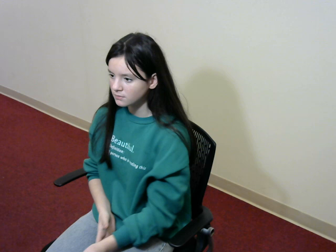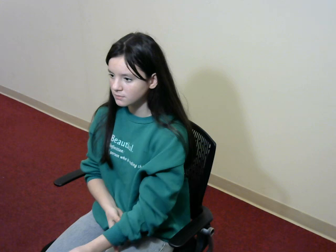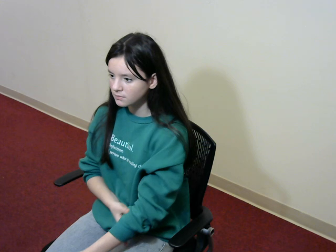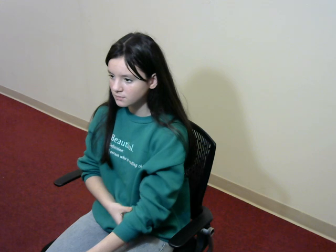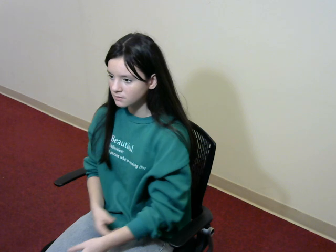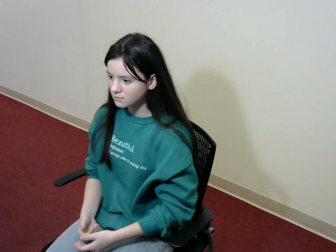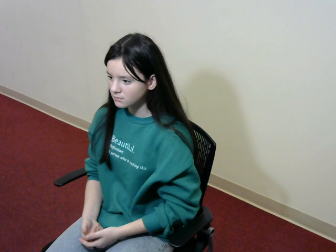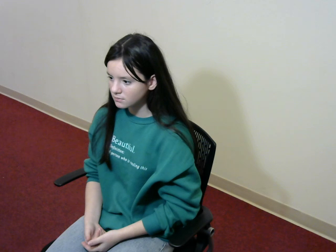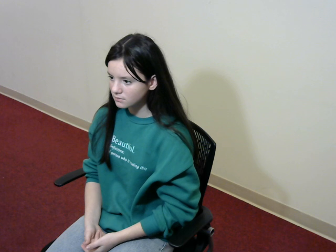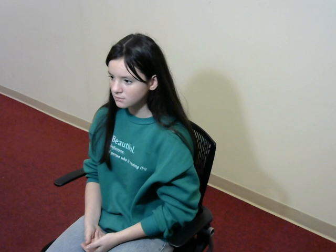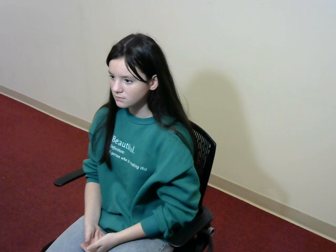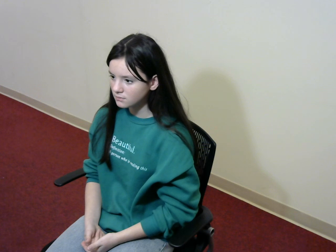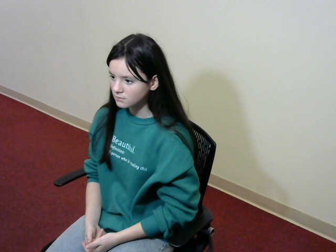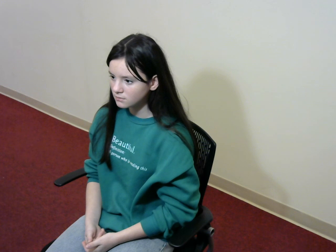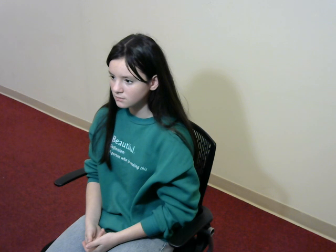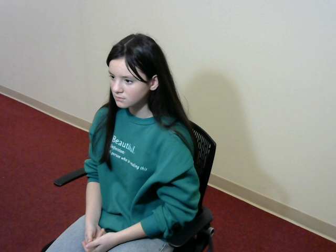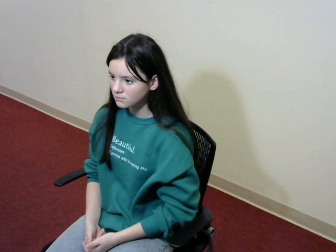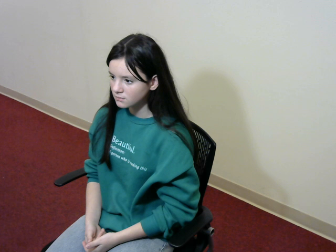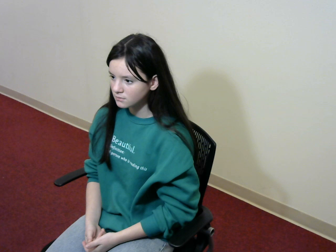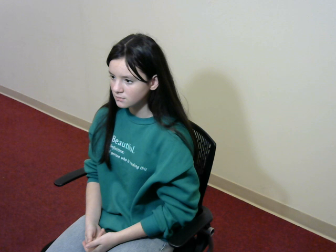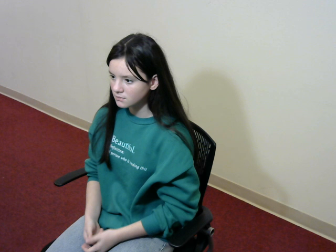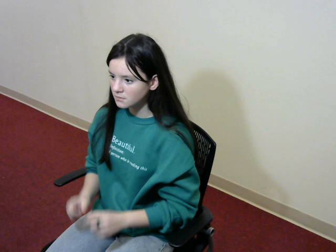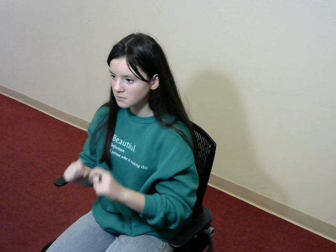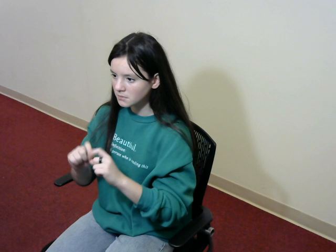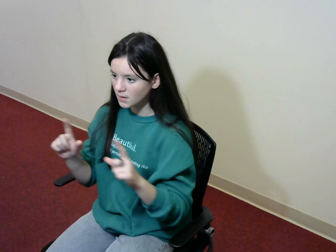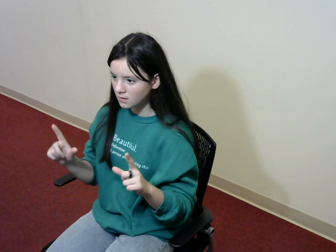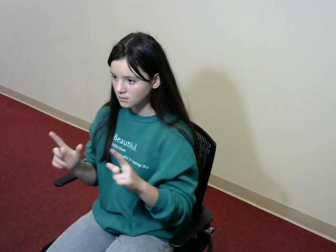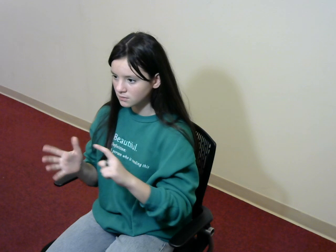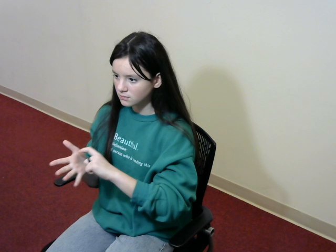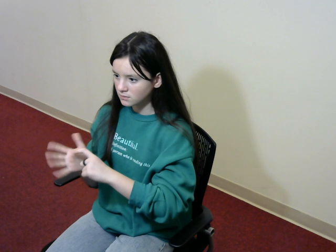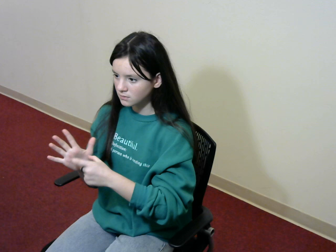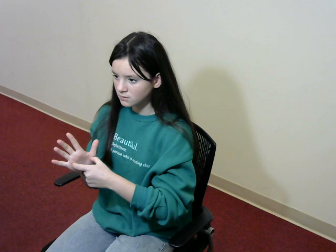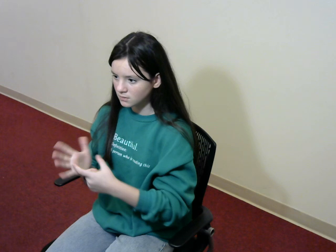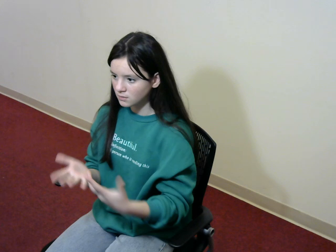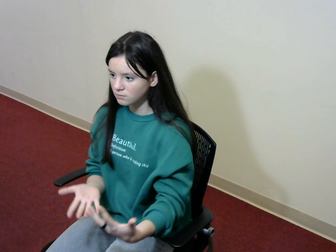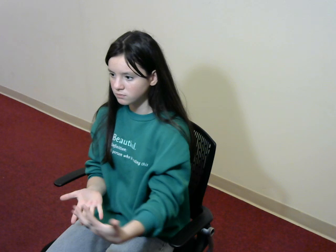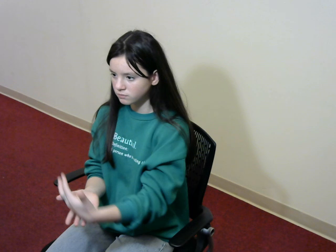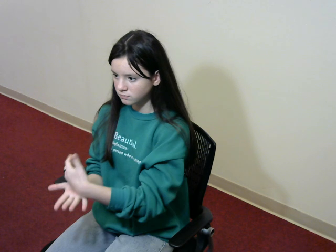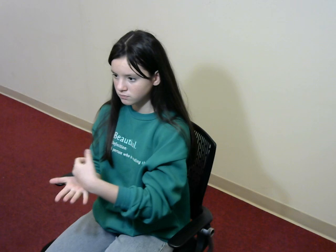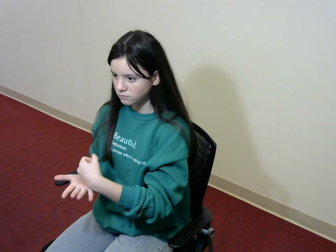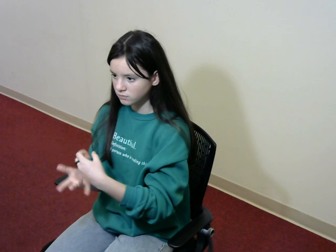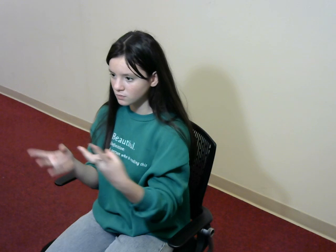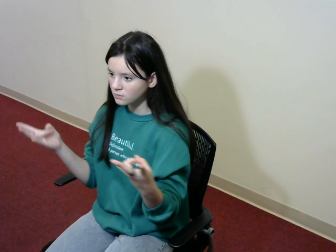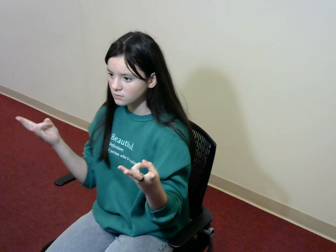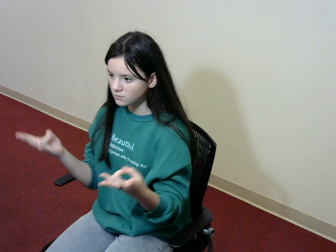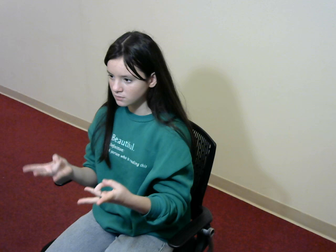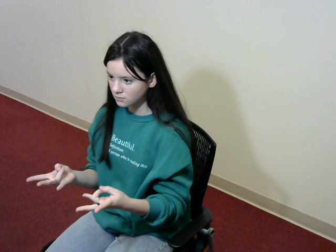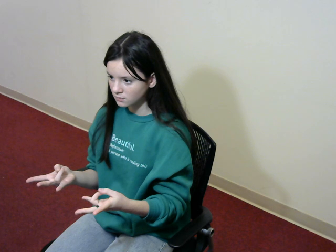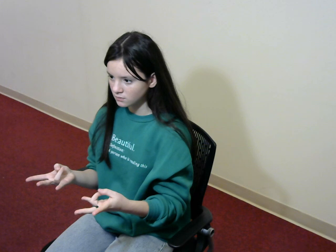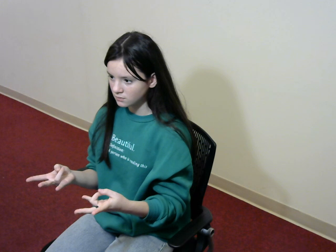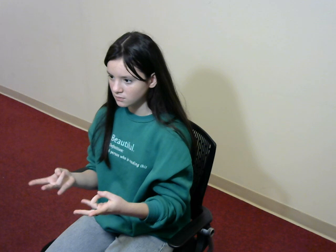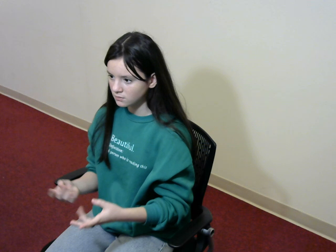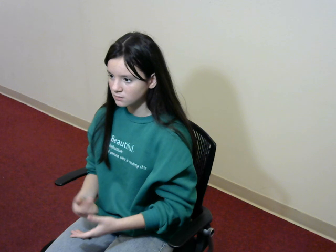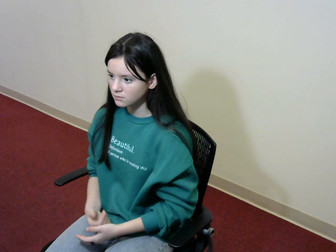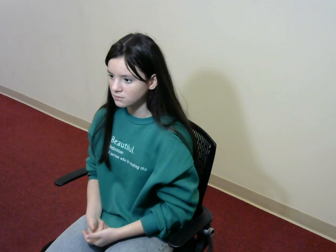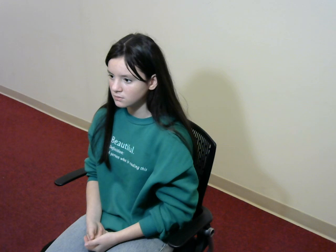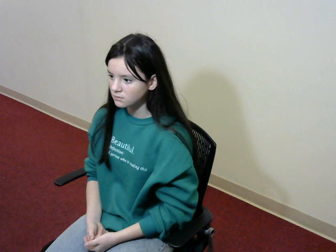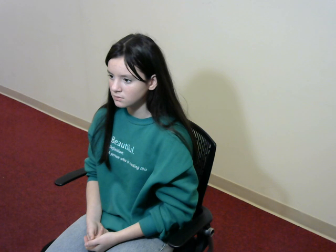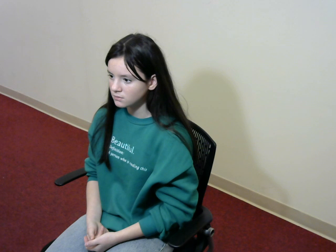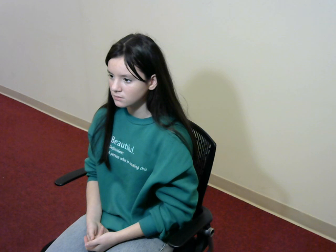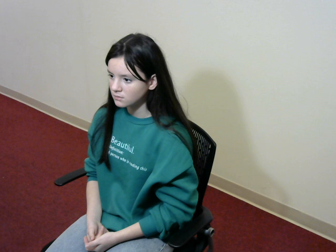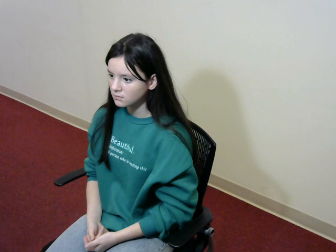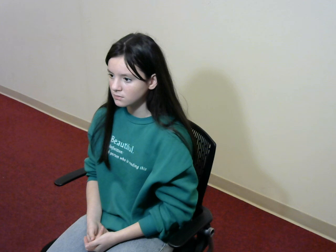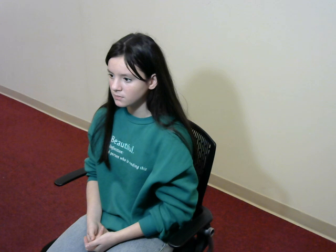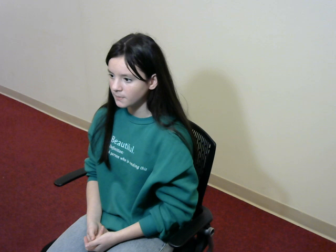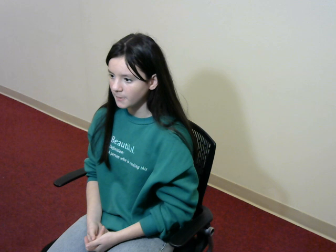Məktəbdə otaqları yığışdırmaq lazımdır